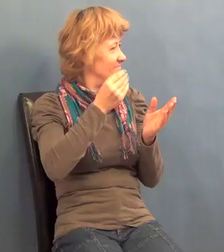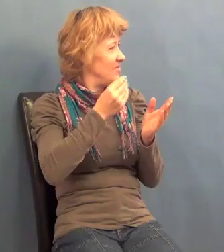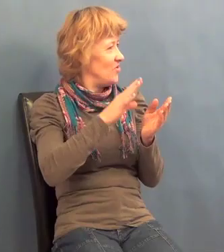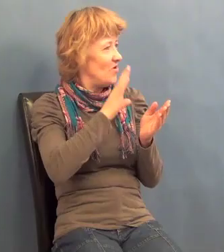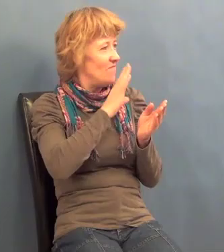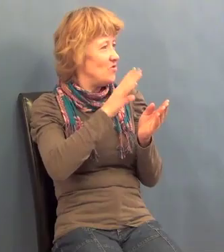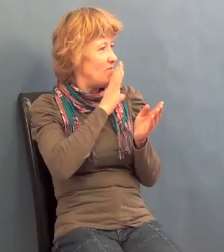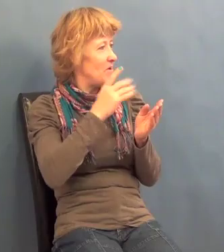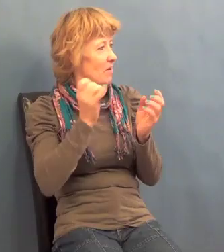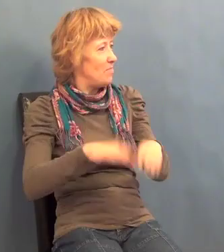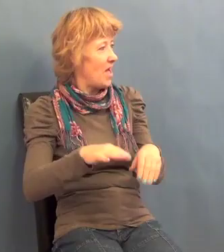Chyba nie pozwala mu uciec?